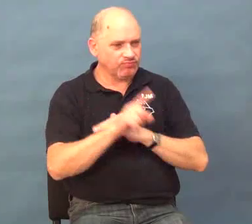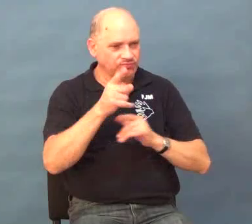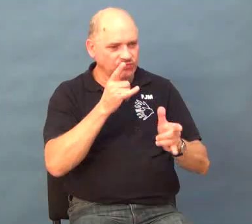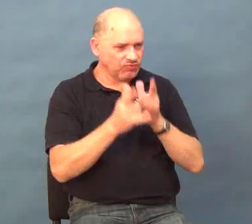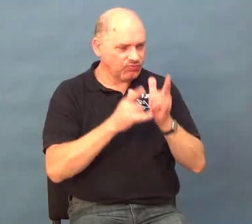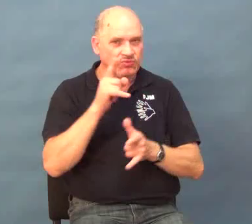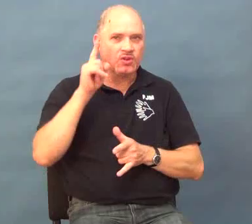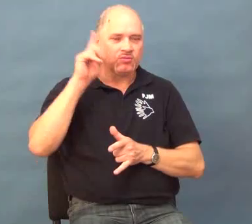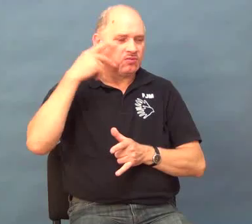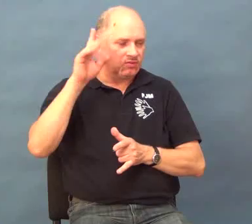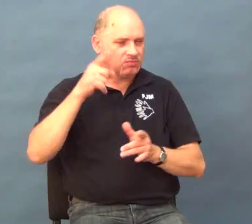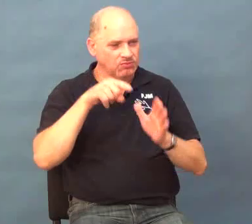Chłopak odjeżdża szybko na rowerze, mężczyzna z drzewa nie patrzy.